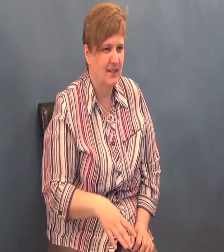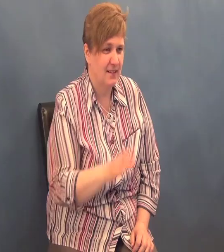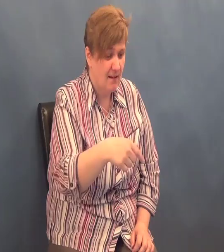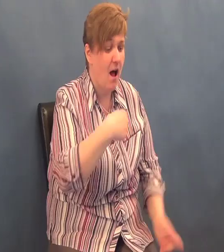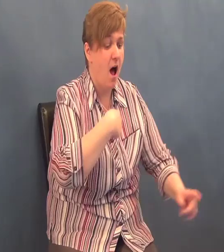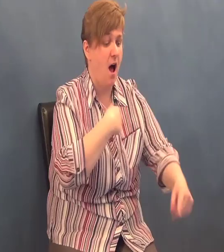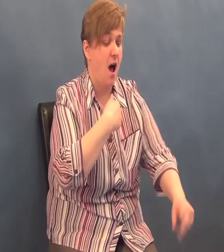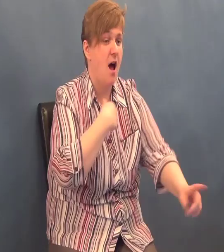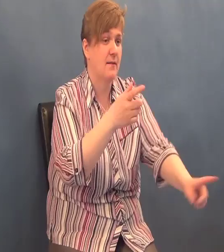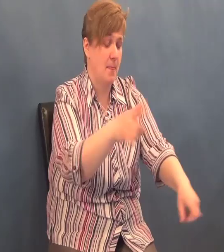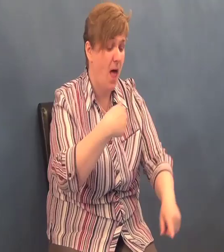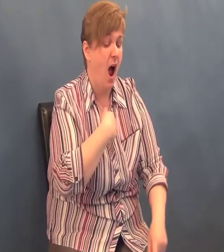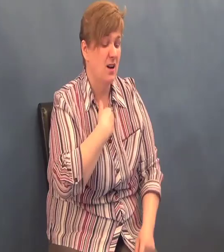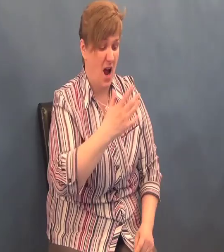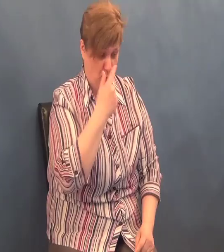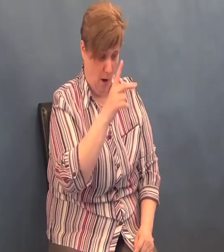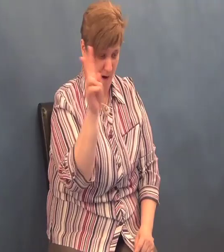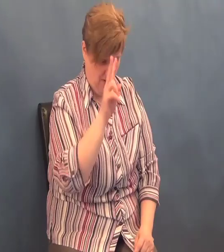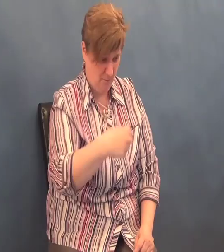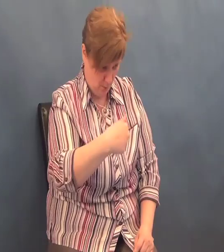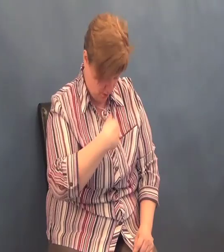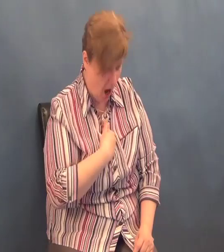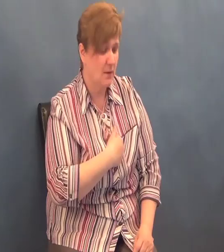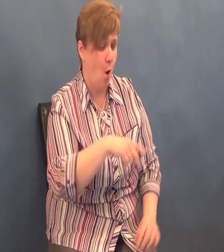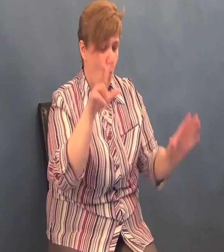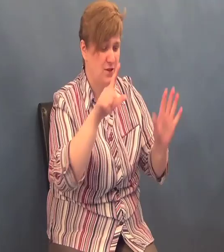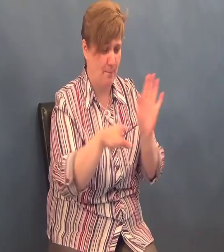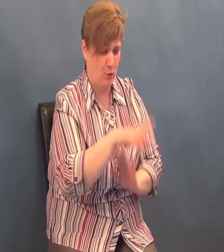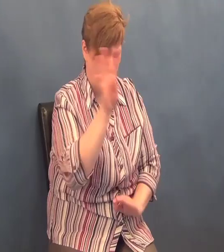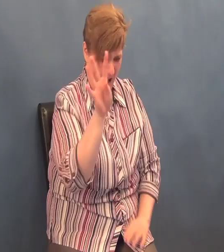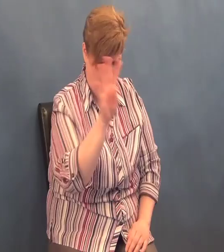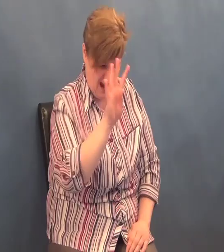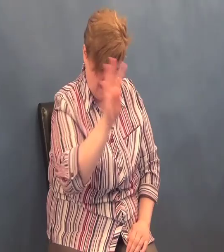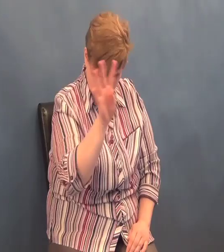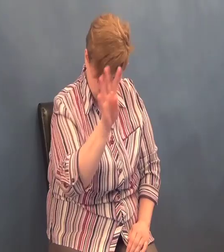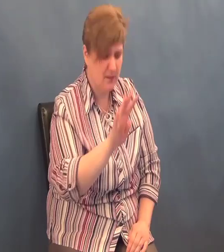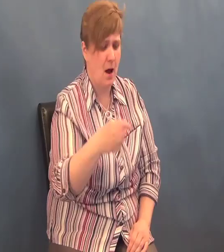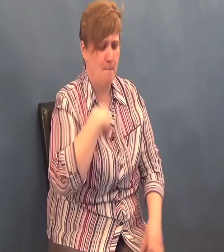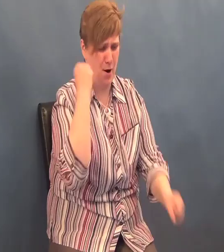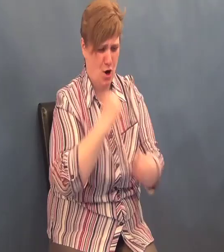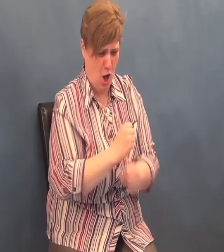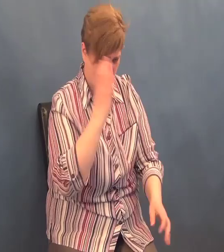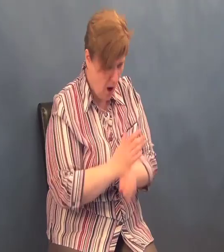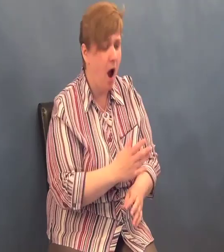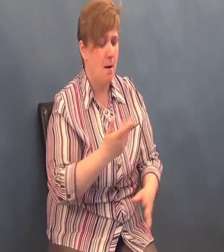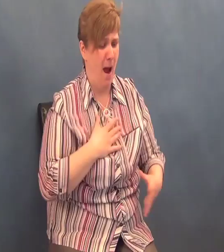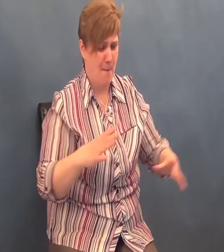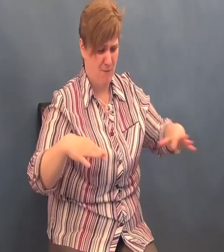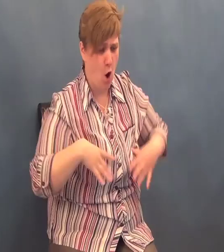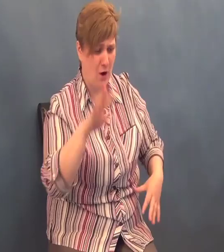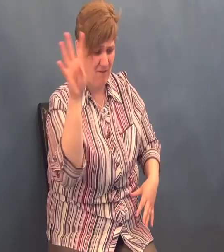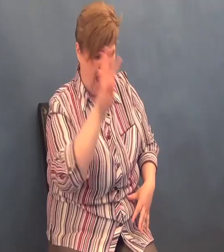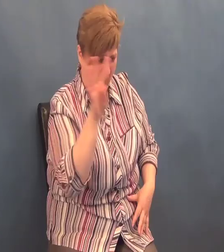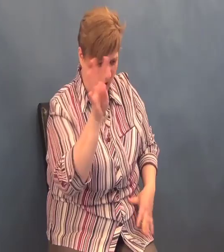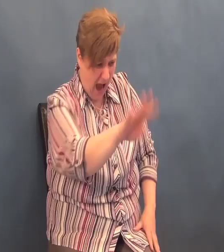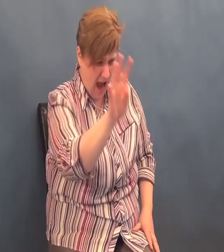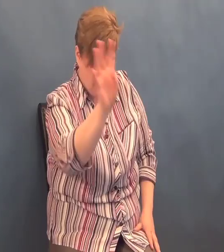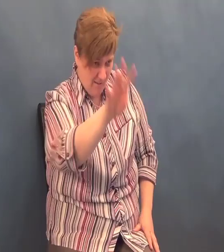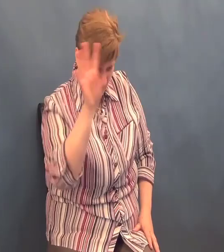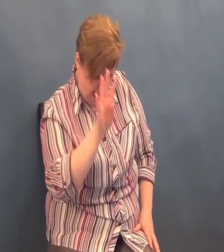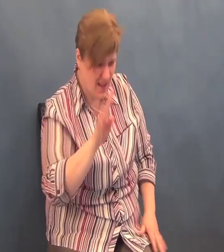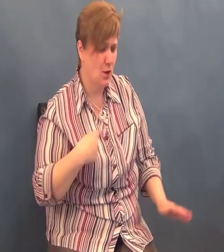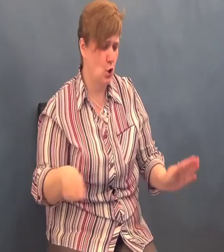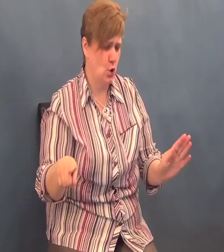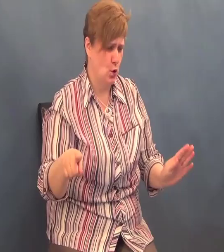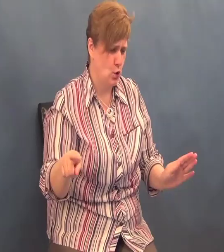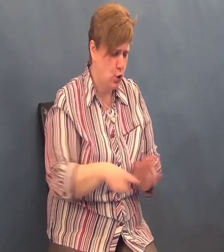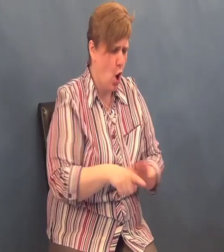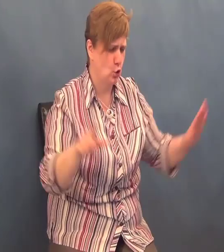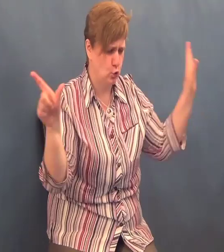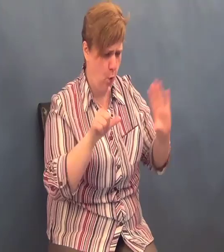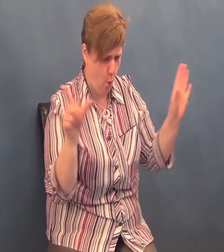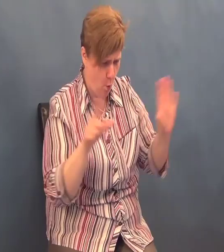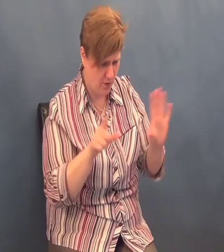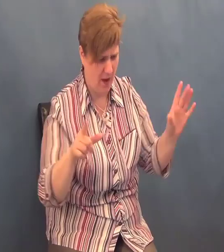Ja, zobacz, ja we wtorek od siódmej do czwartej pracuję, ale potem mam wolne od czwartej do siódmej.